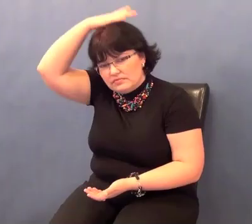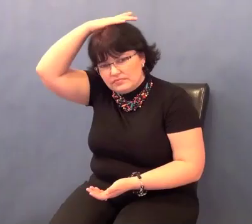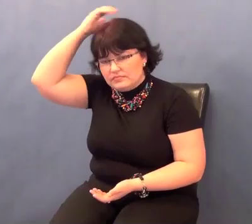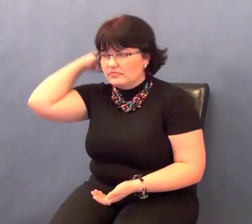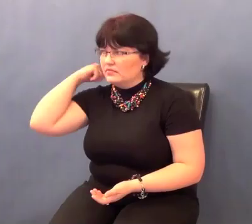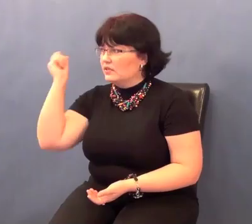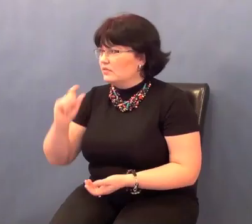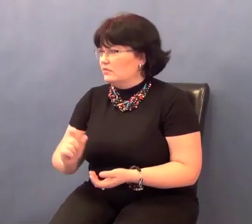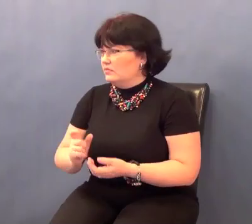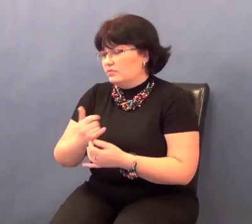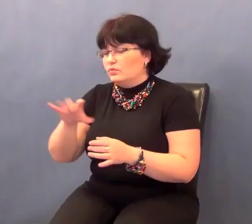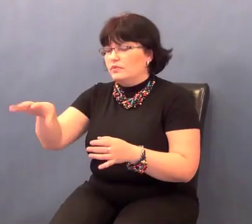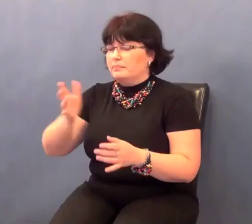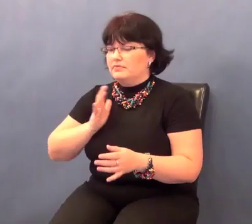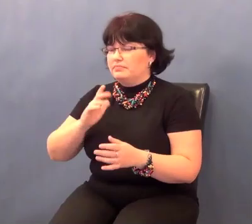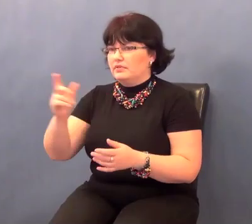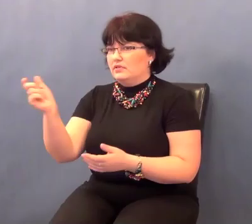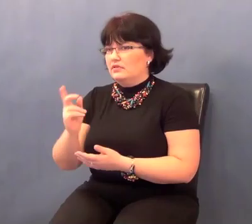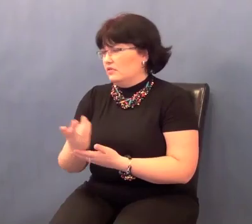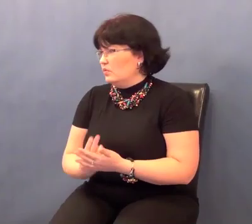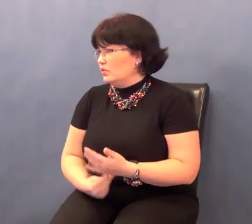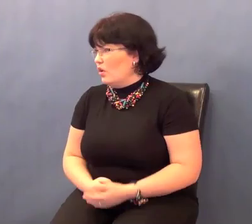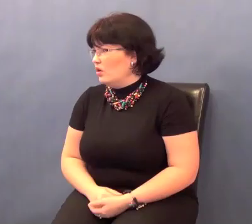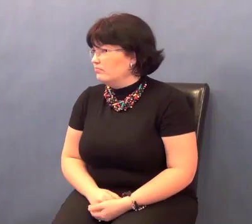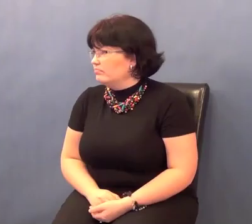To może się skończyć złamaniem kręgosłupa lub inną, równie niebezpieczną sytuacją w okolicy wody.